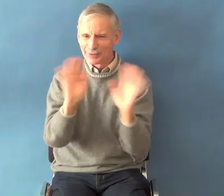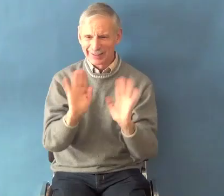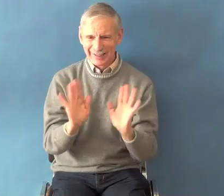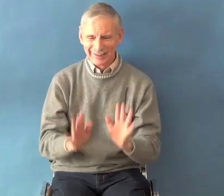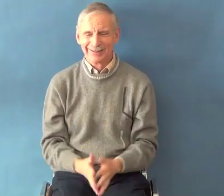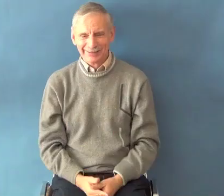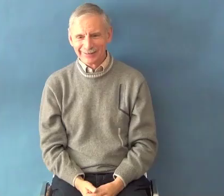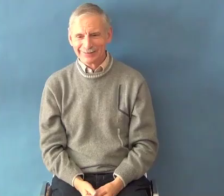Do małej nie.